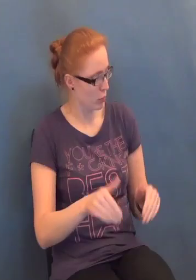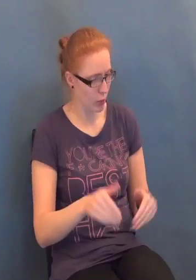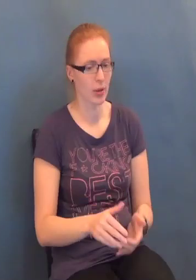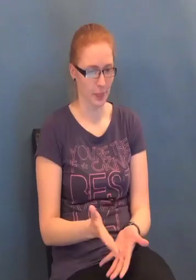Można?